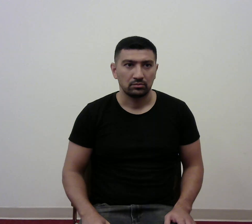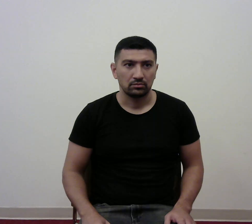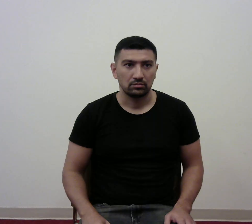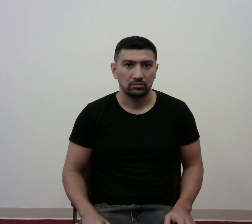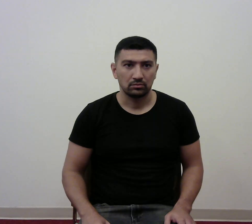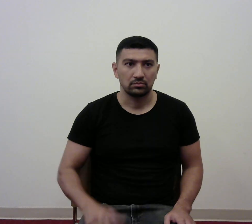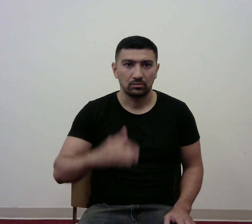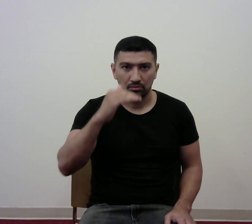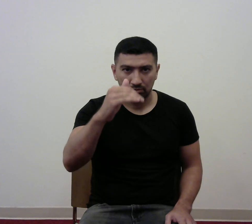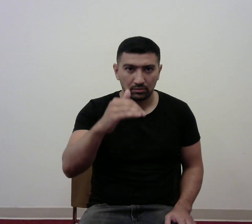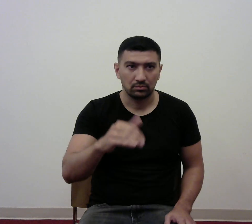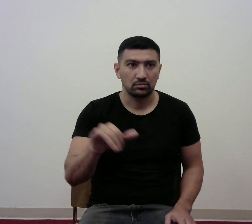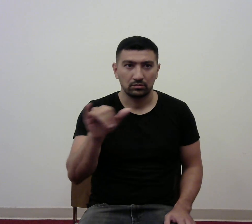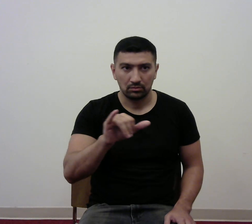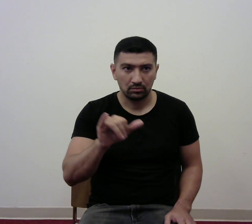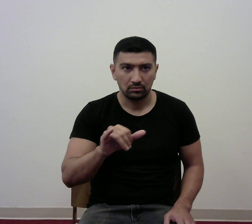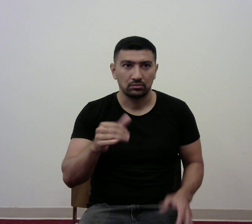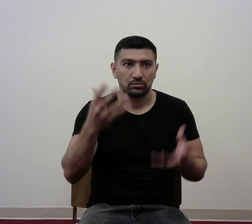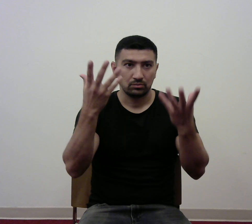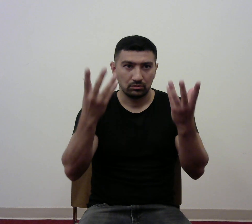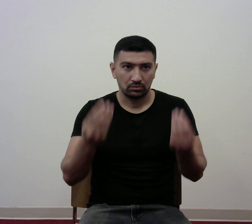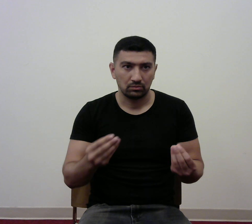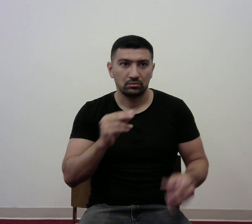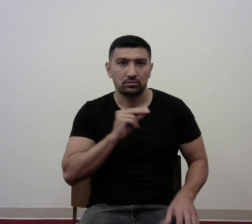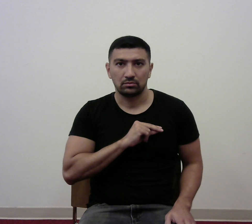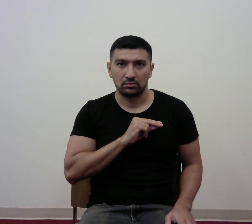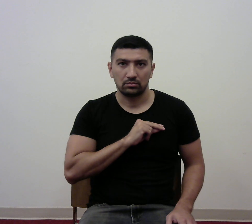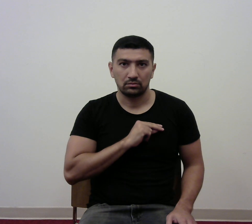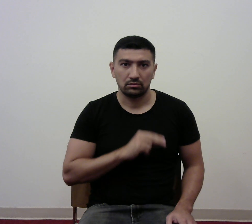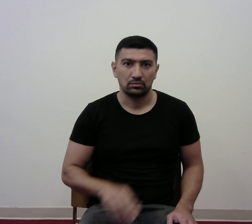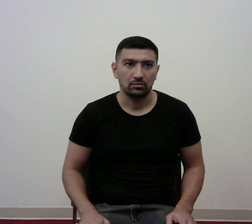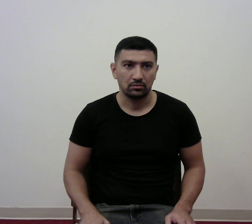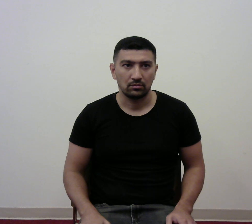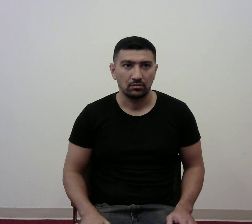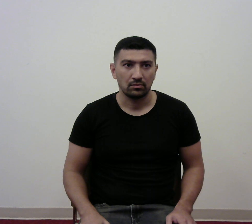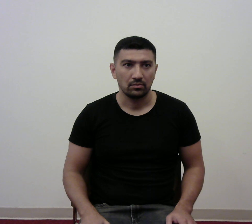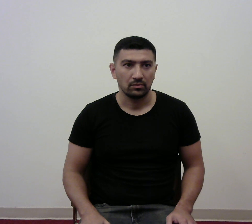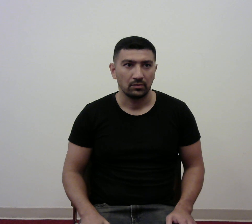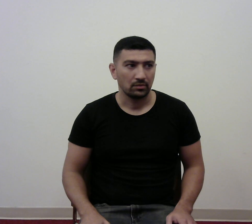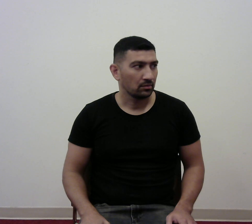Siz şənbə günü işləyirsiz?